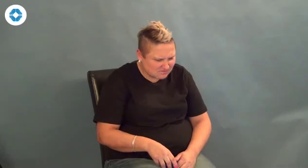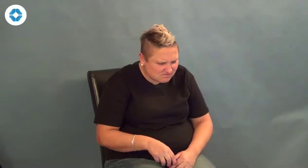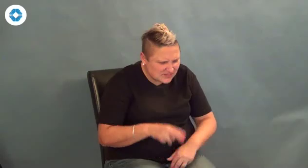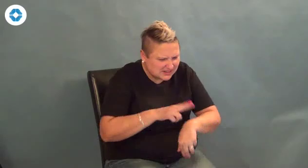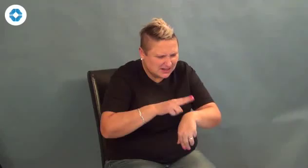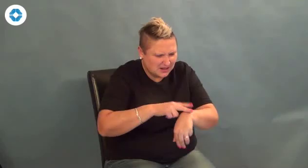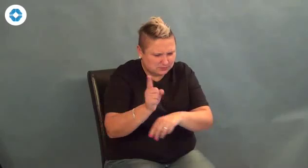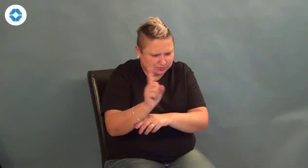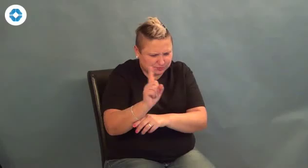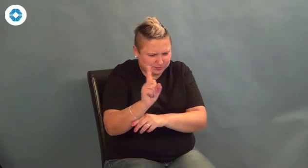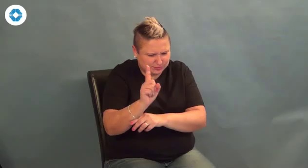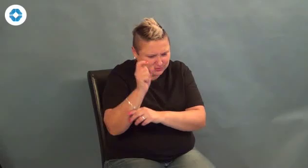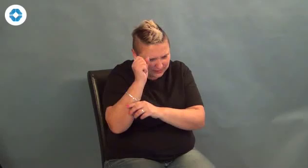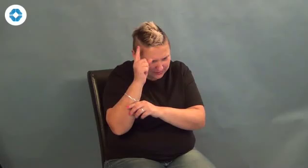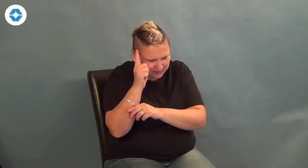Rano budzik zadzwonił.